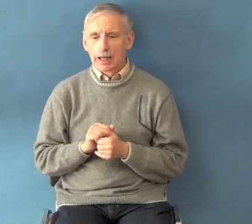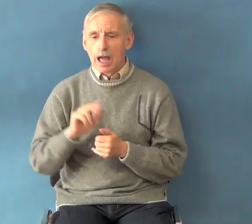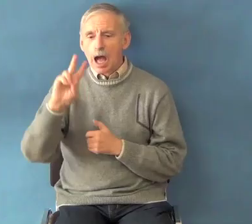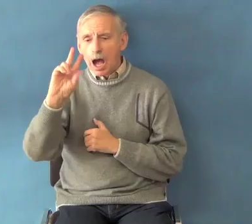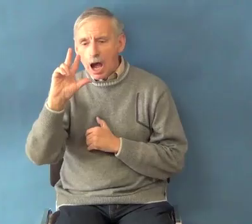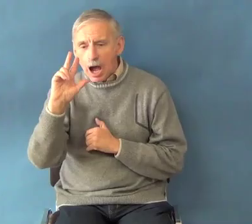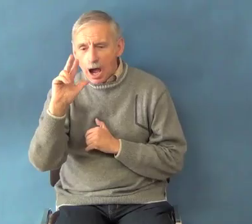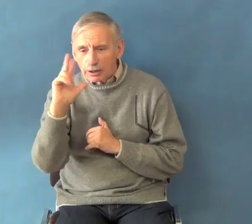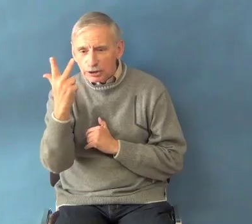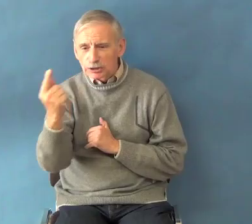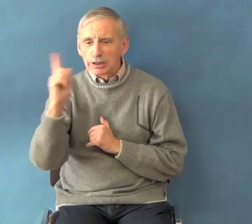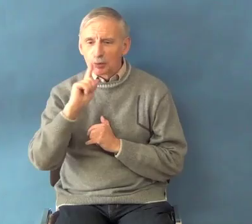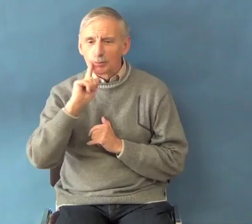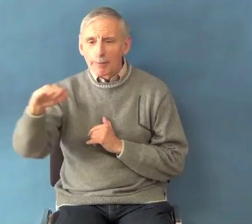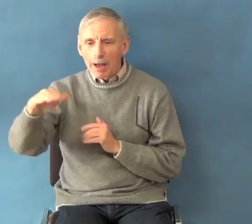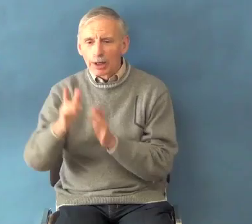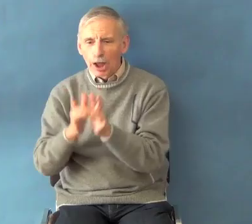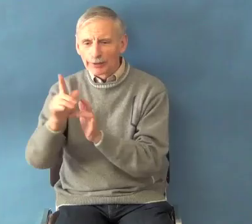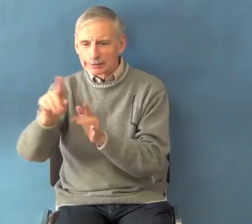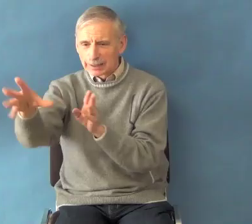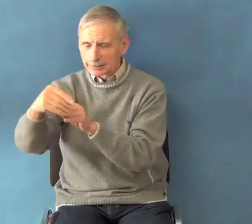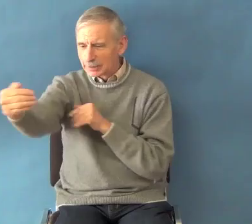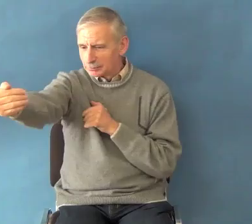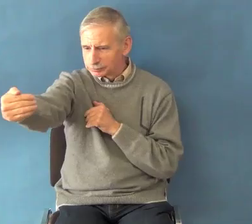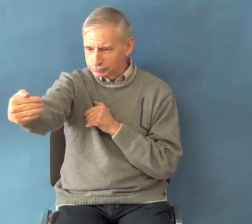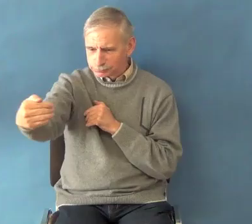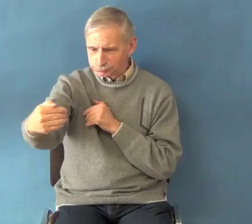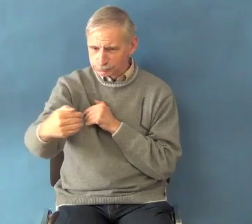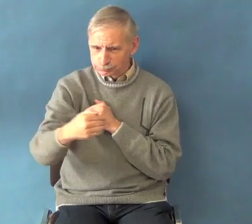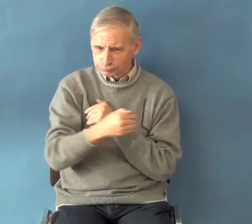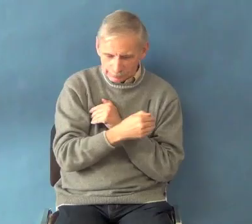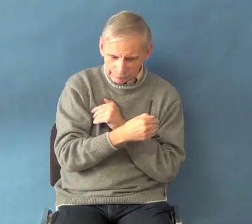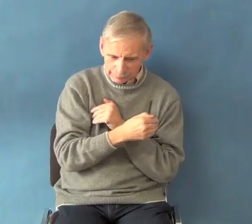Trzeci nadjeżdża mały chłopiec na rowerze.